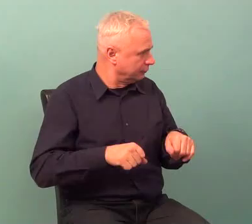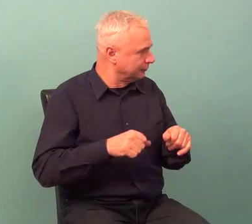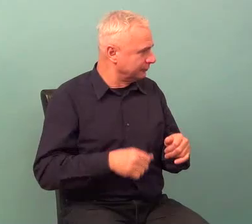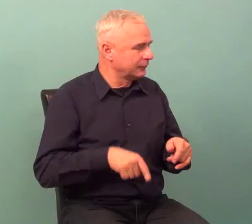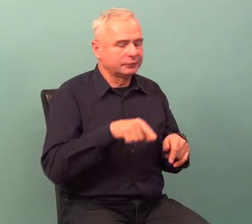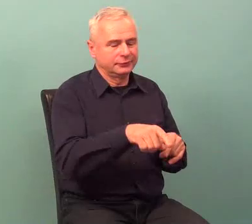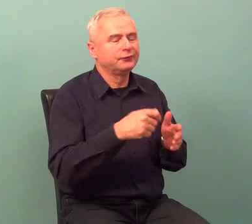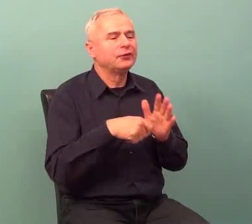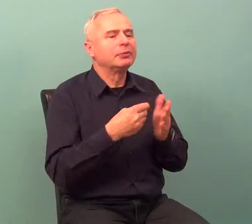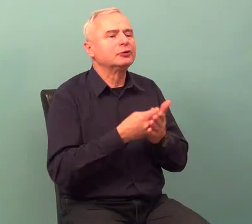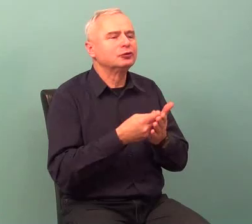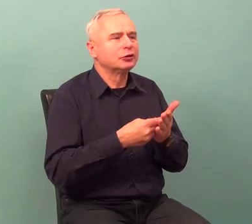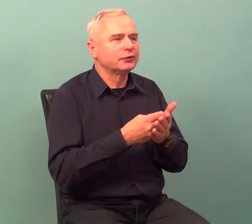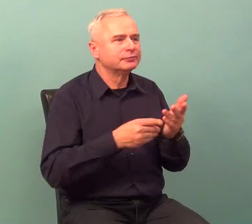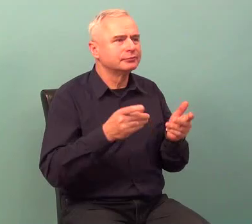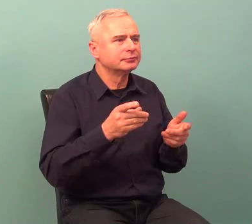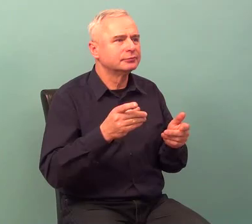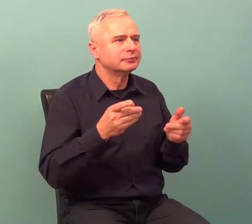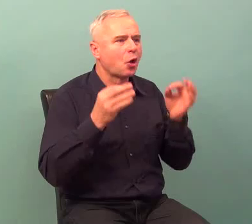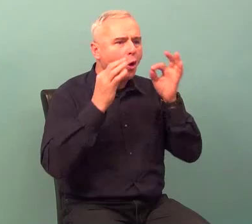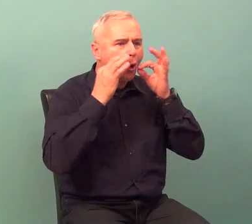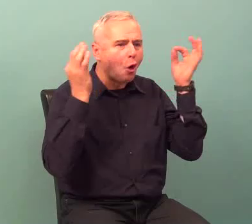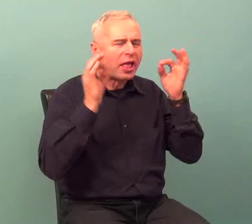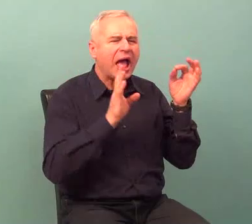To jest film rysunkowy, amerykański.